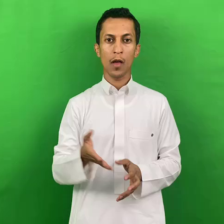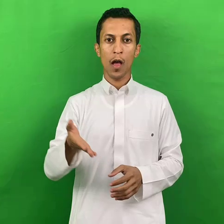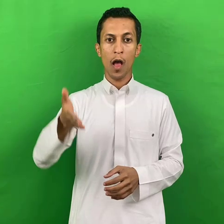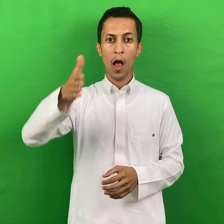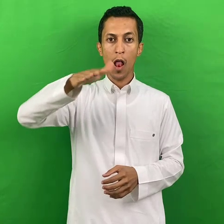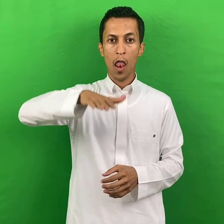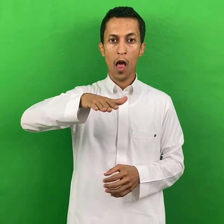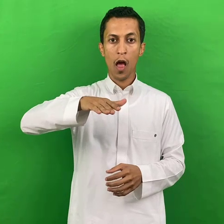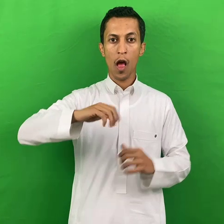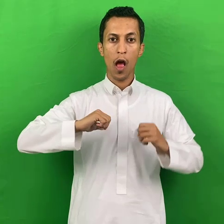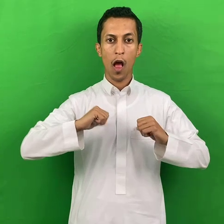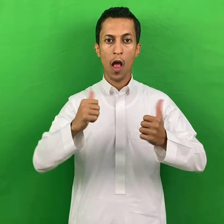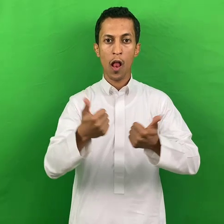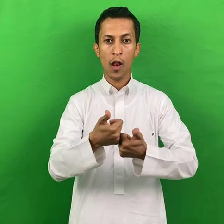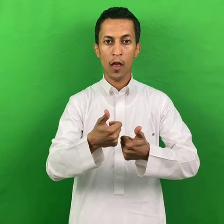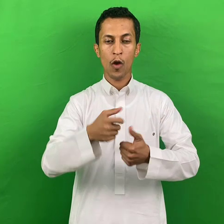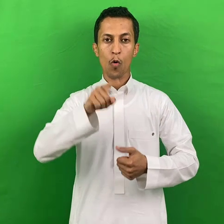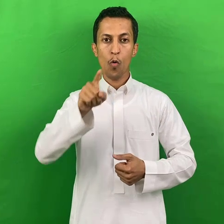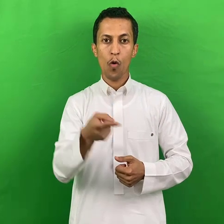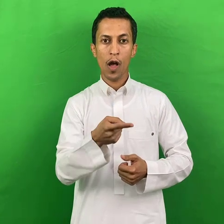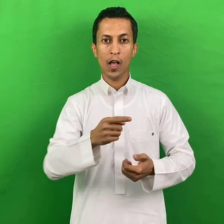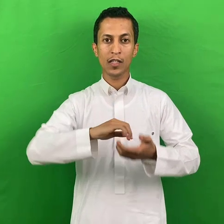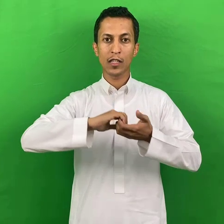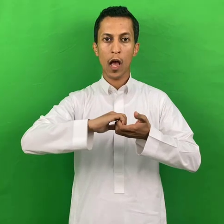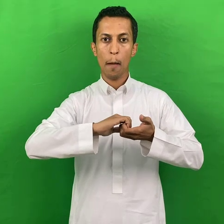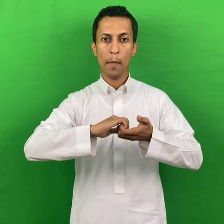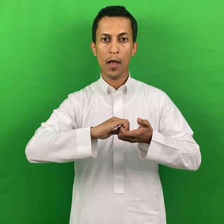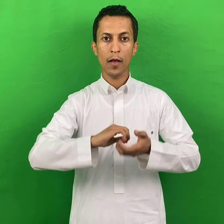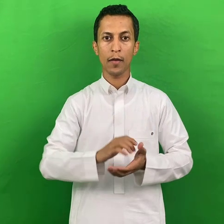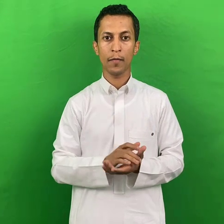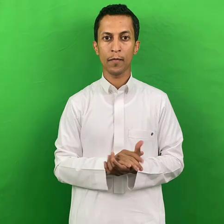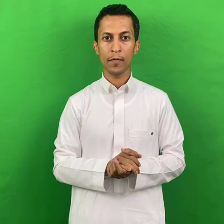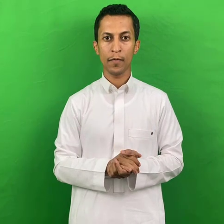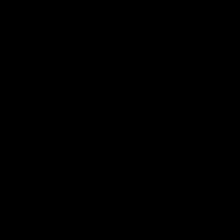على آله وأصحابه